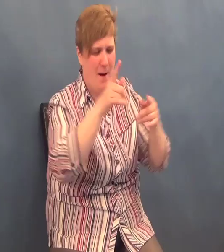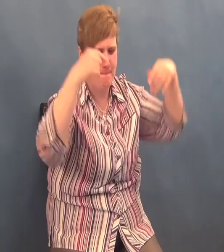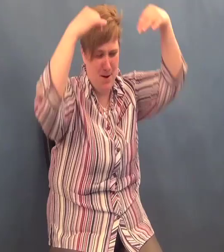To myszka.